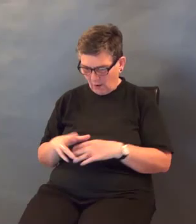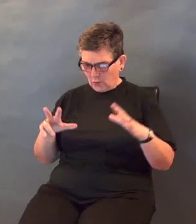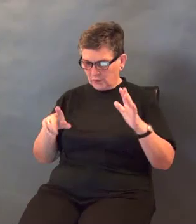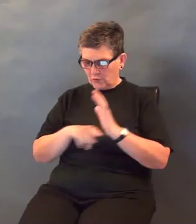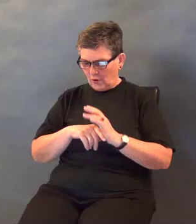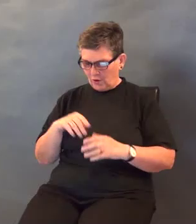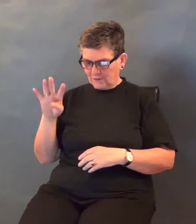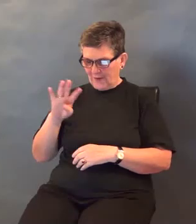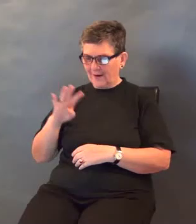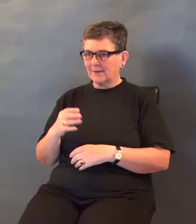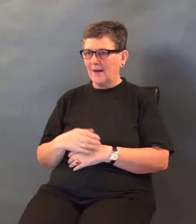Od ósmej do czwartej.